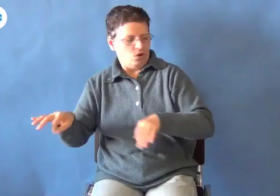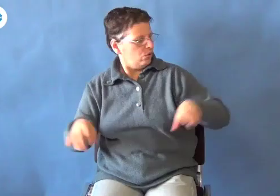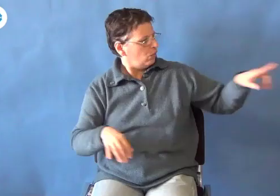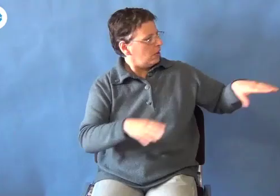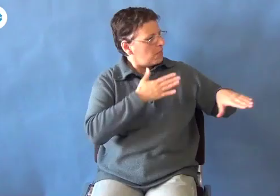Wolno tam.